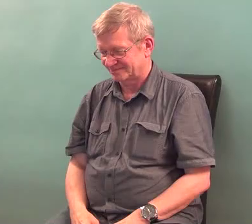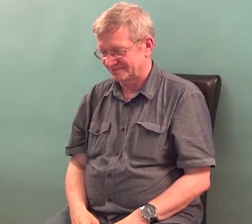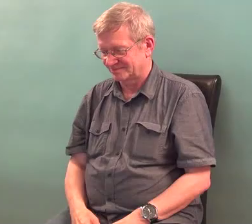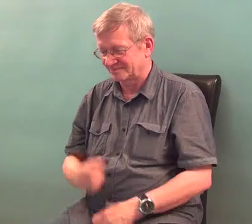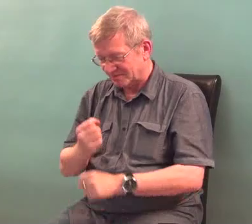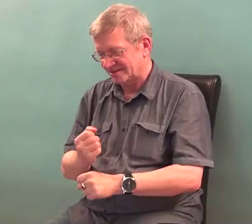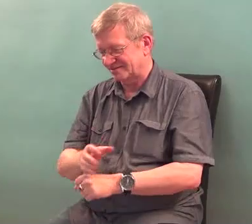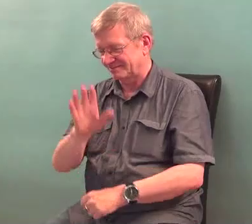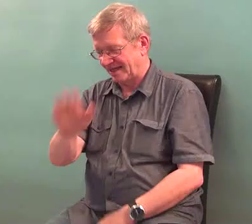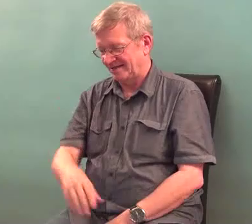Masz pracę.